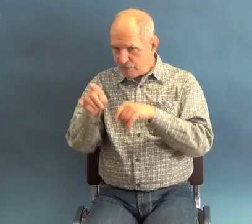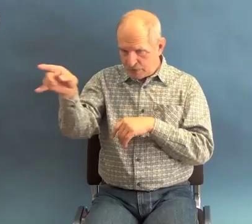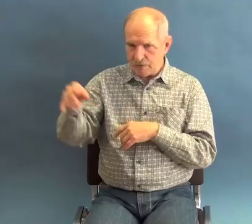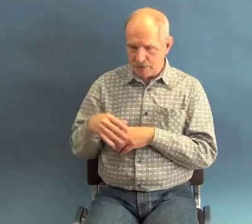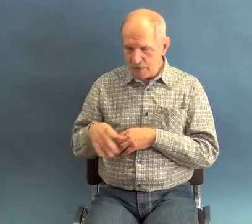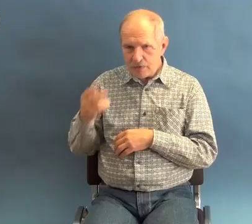Charlie Chaplin i malec.